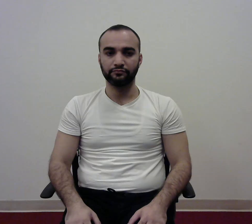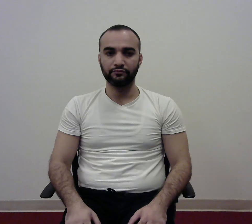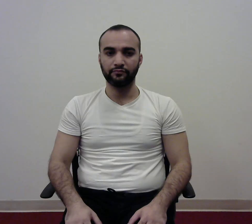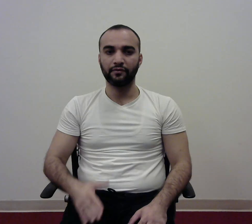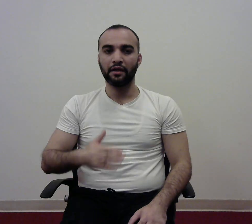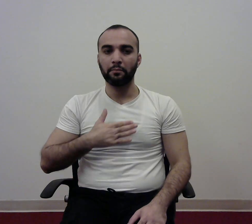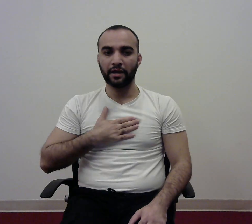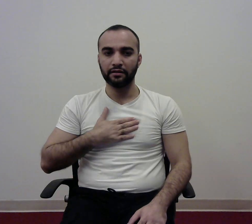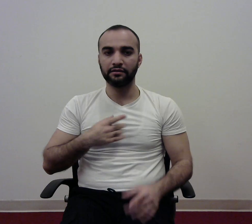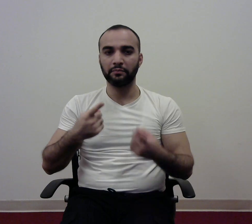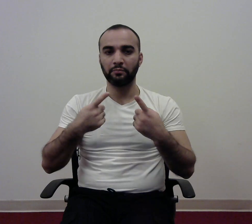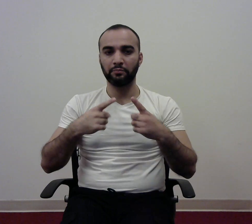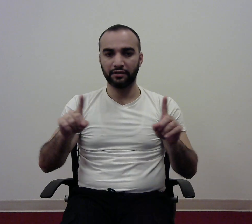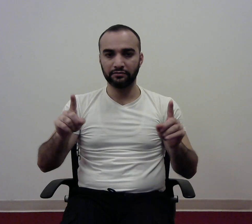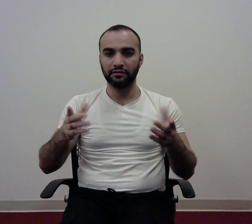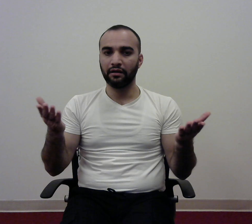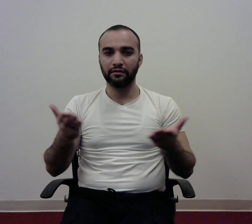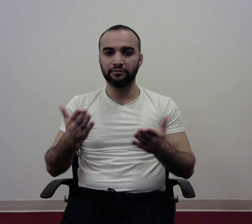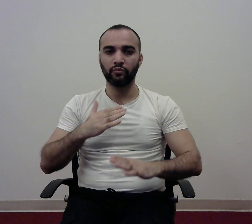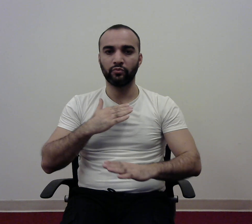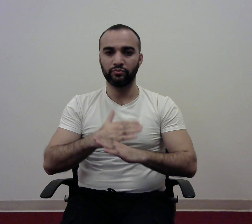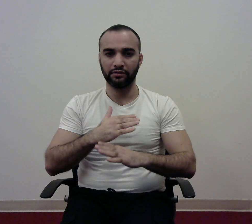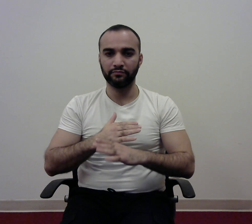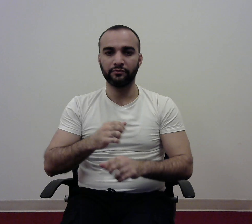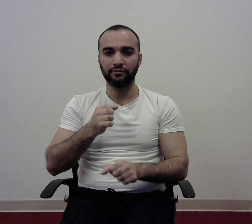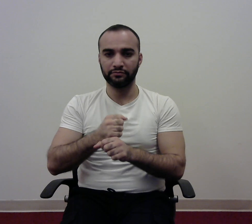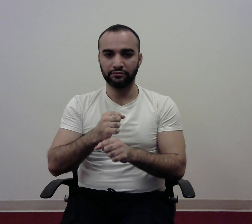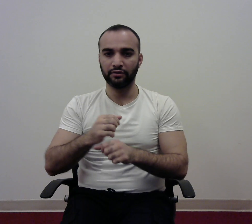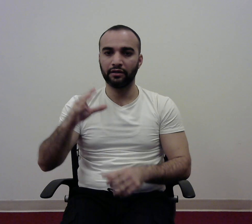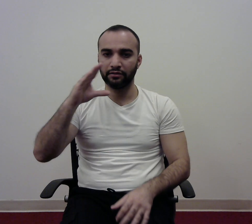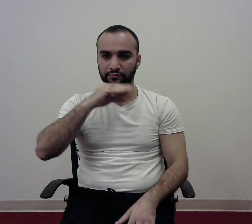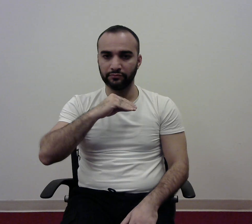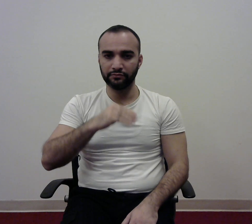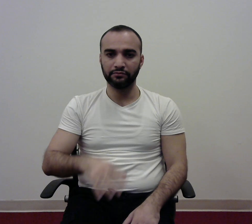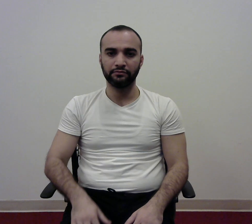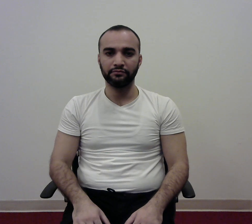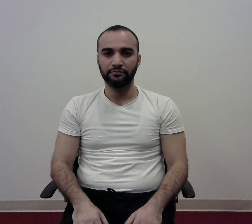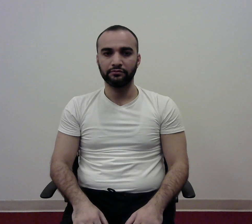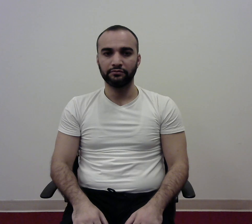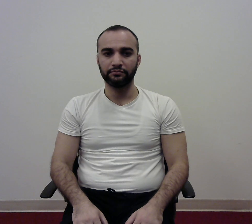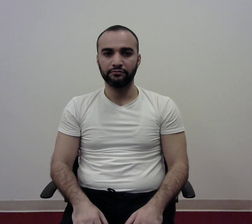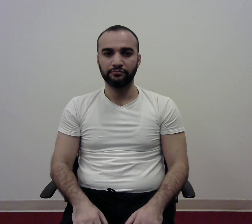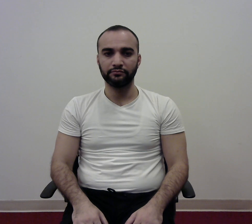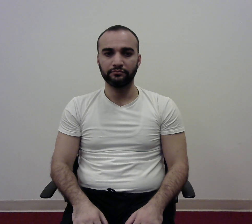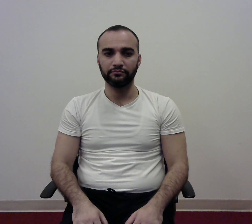Mənə başqa hansı köməkliyi edə bilərsiniz?